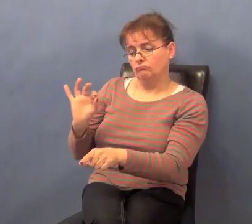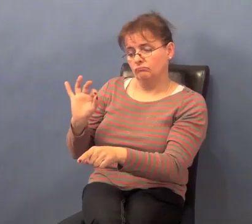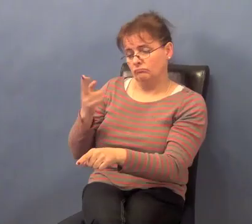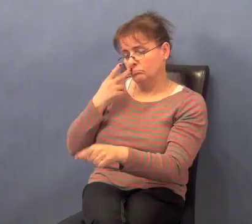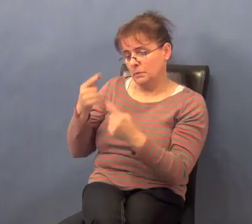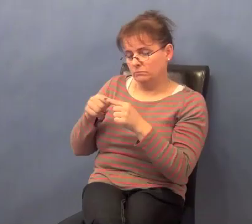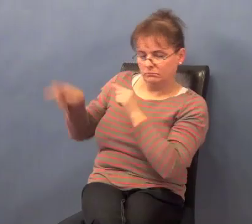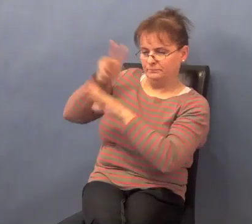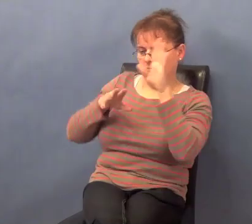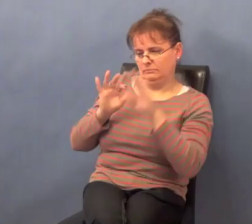To się zgadza, widać, że to pasuje.